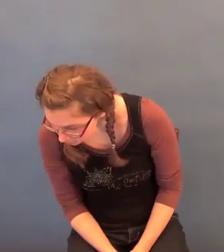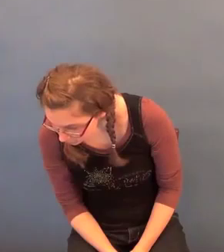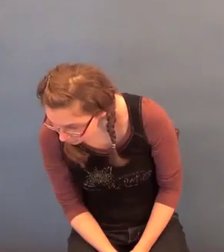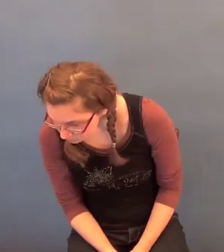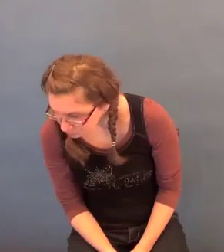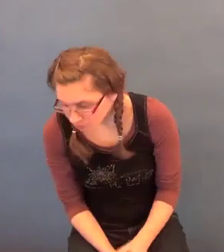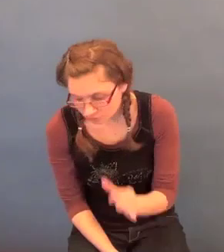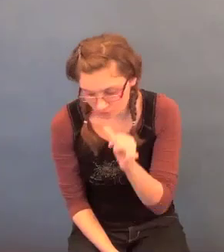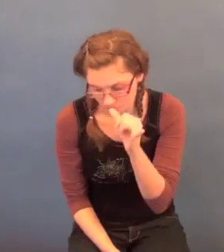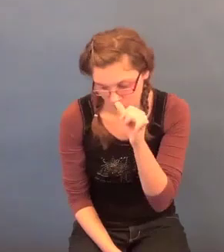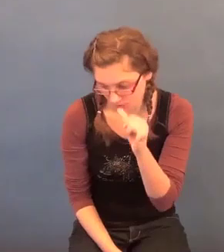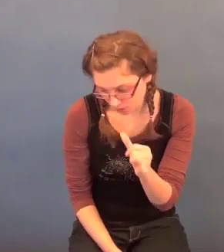Nie mogę.